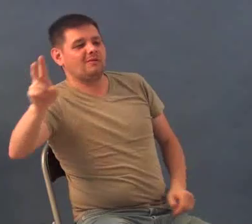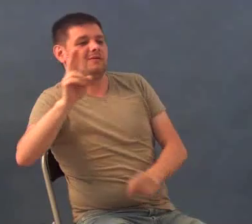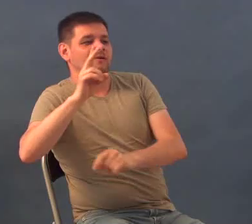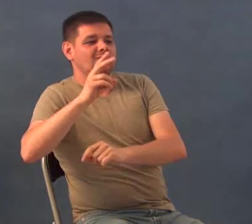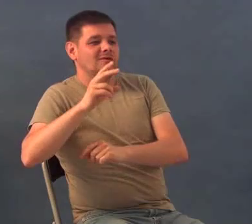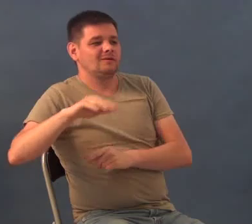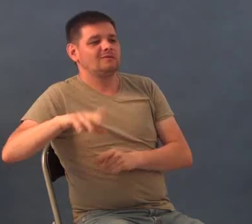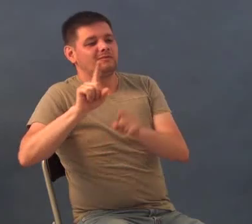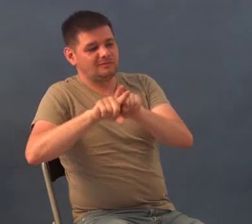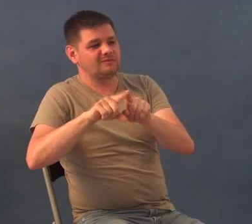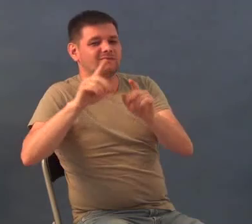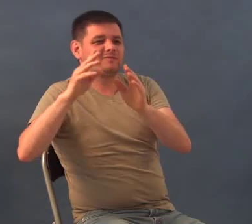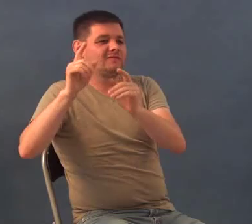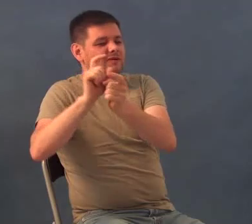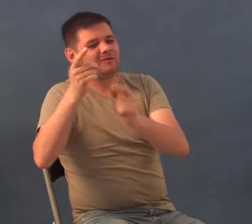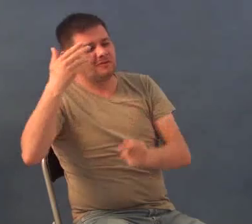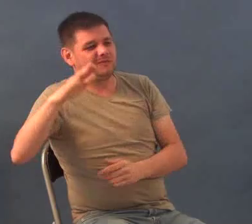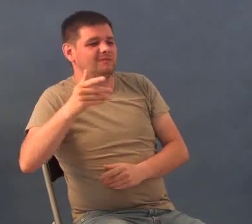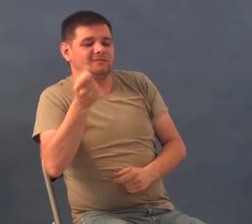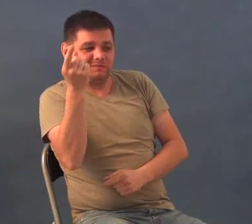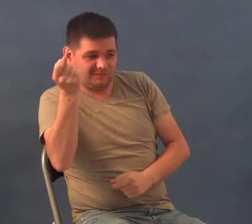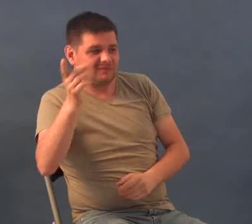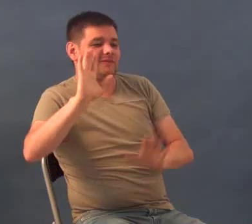Mały też wyrzuca je do sąsiedniego, ale obcego domu.